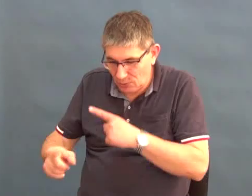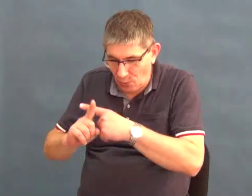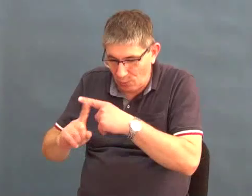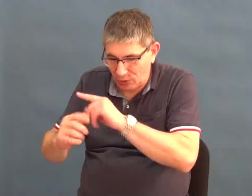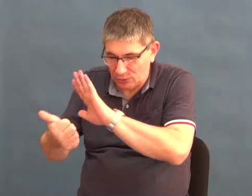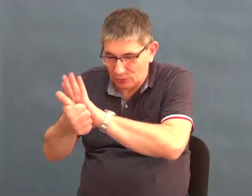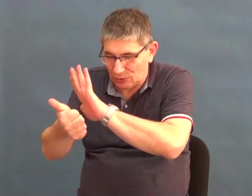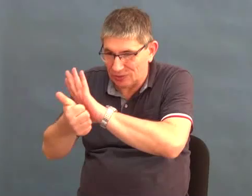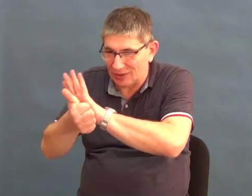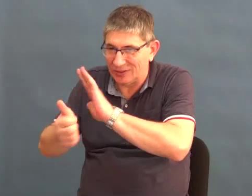Numer szesnaście.